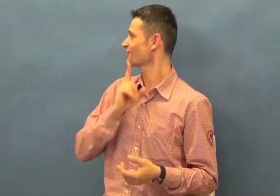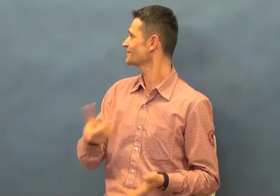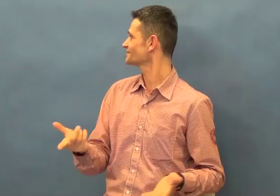Właśnie.